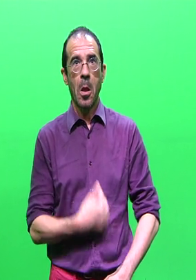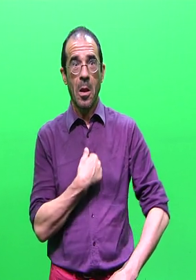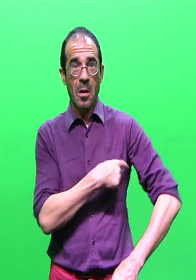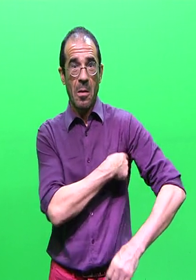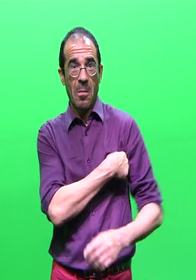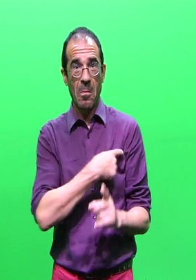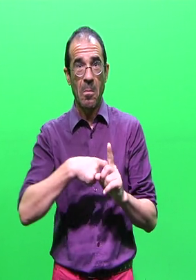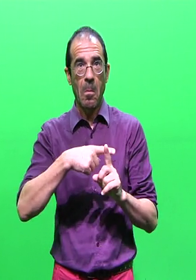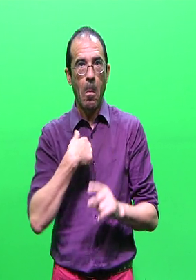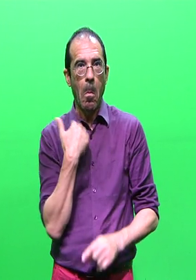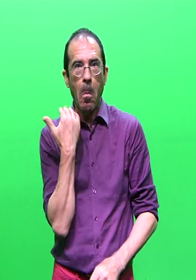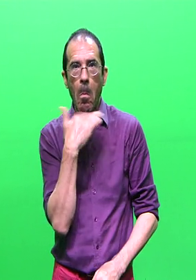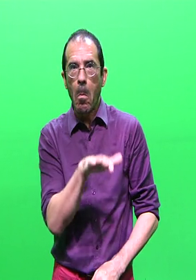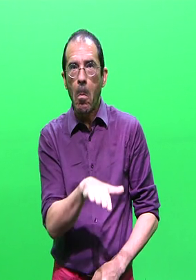No sé quina temperatura tinc.